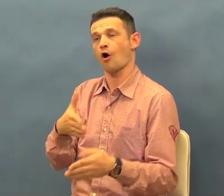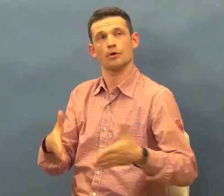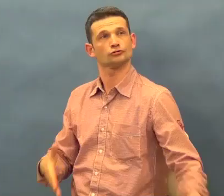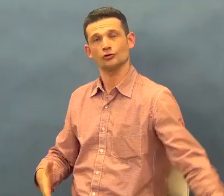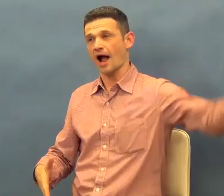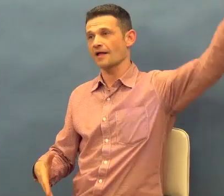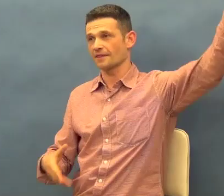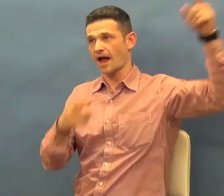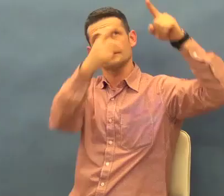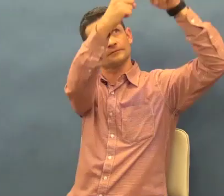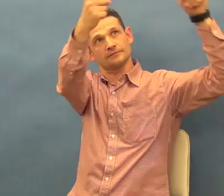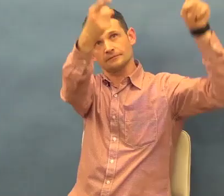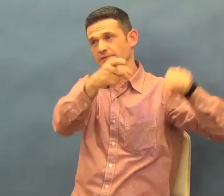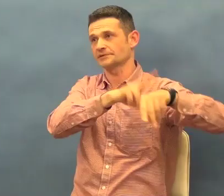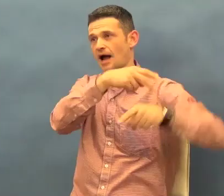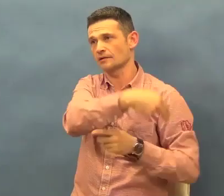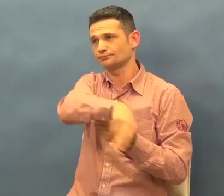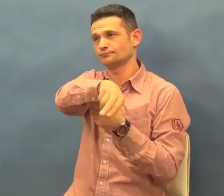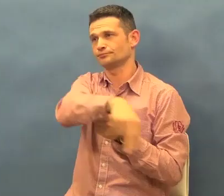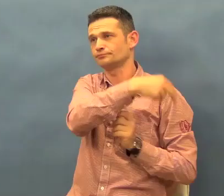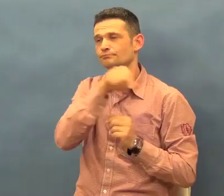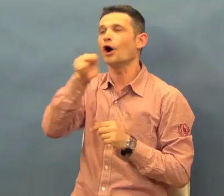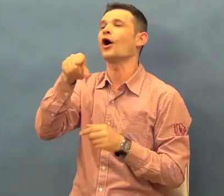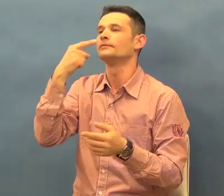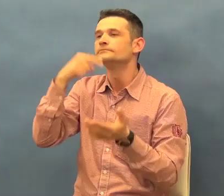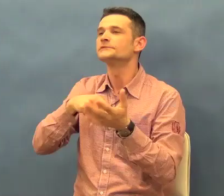Obok, na ścianie jest zegar z kukułką.